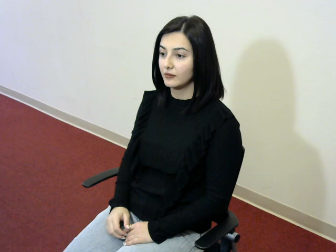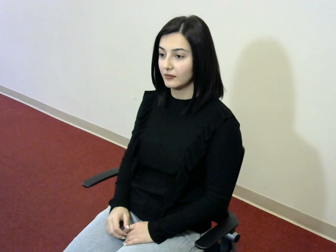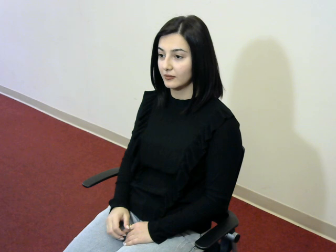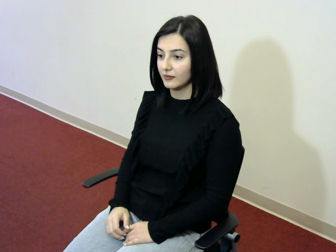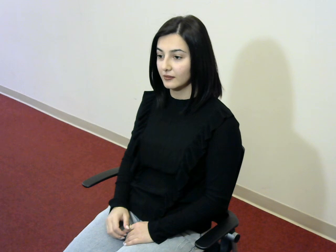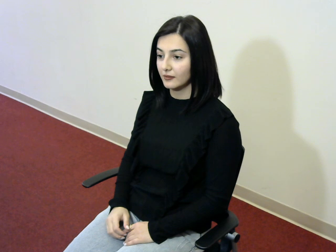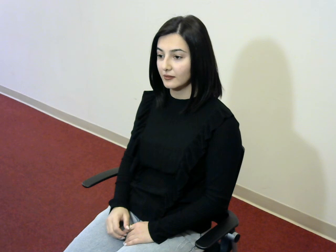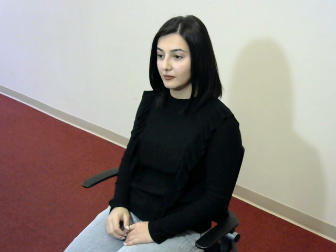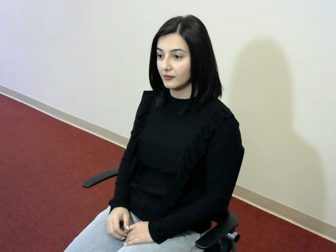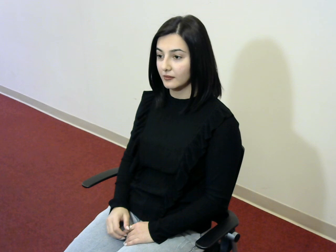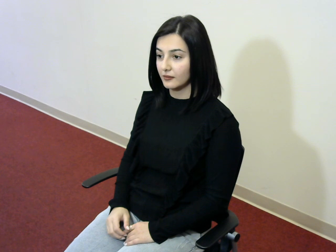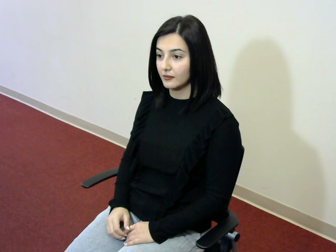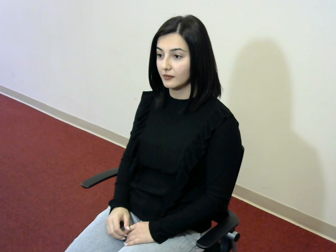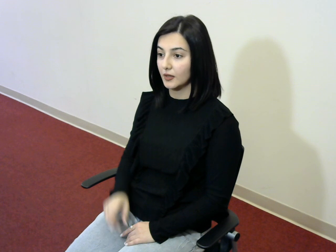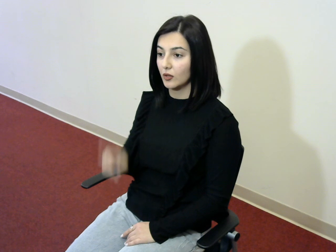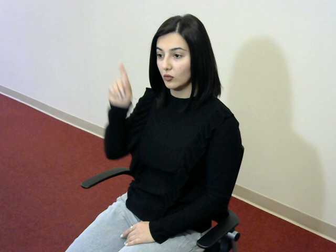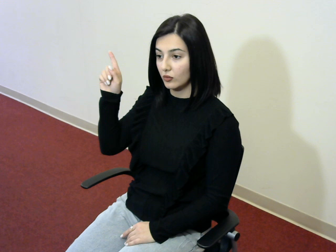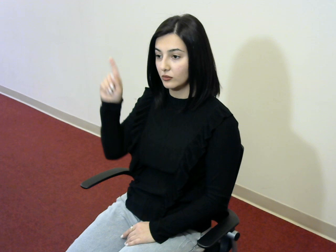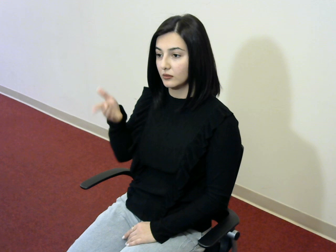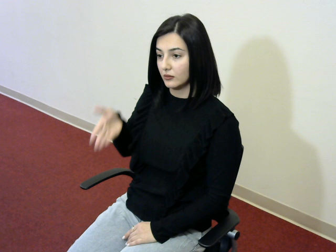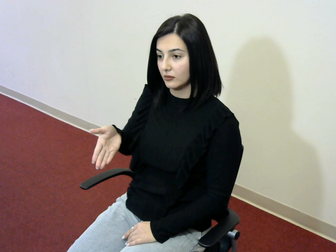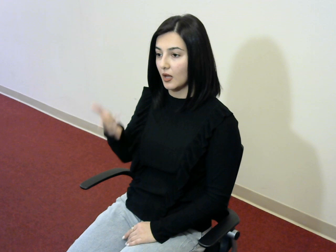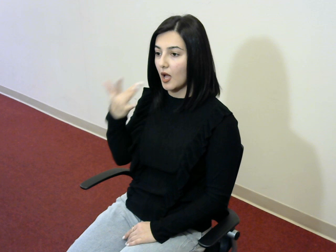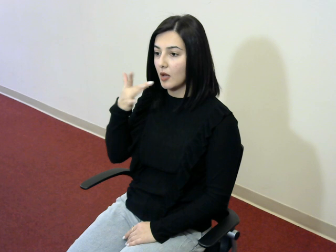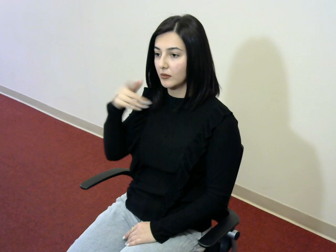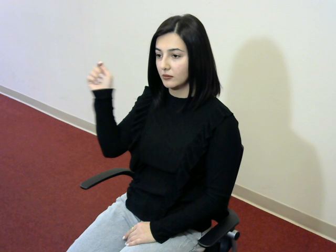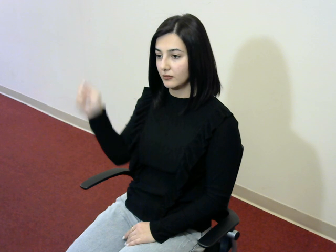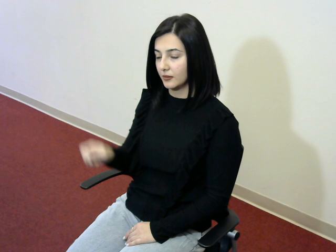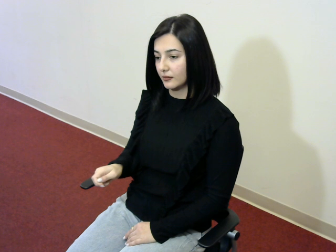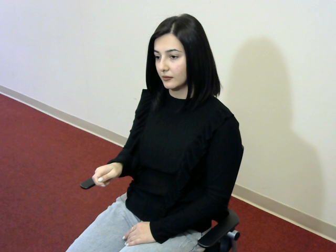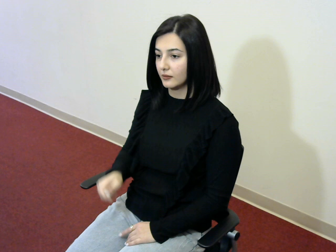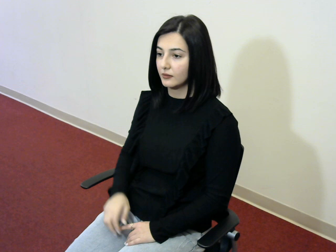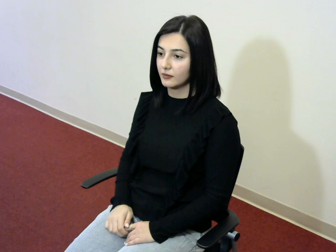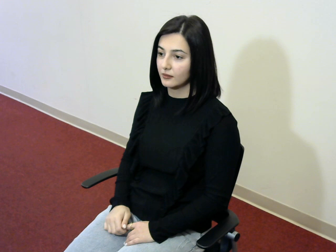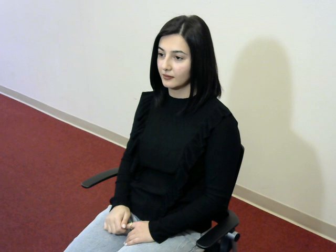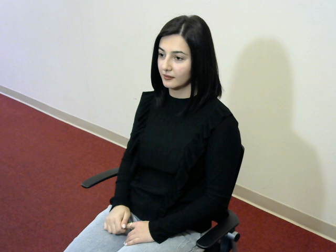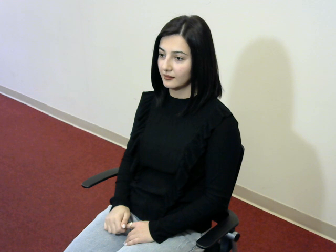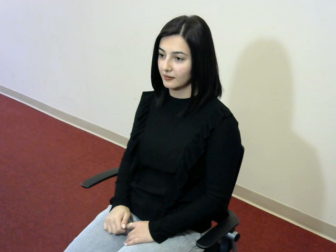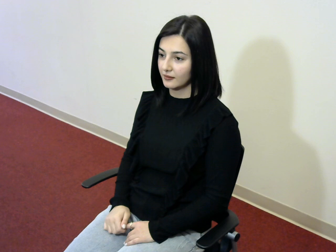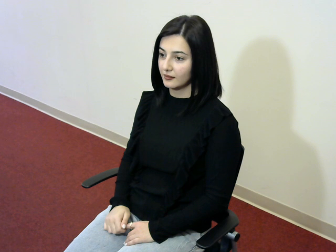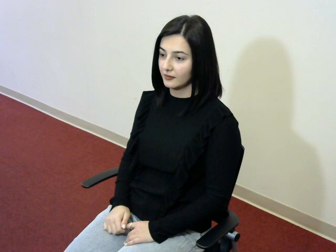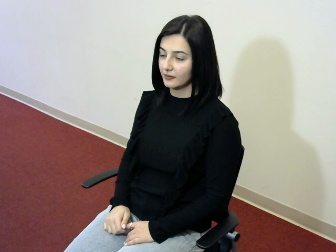O bura Amerikadan gəlib